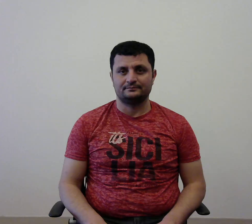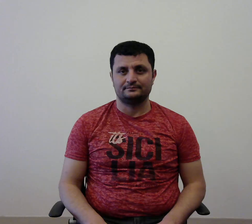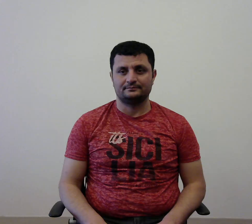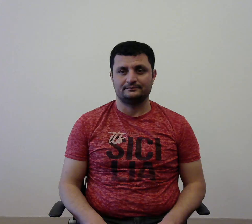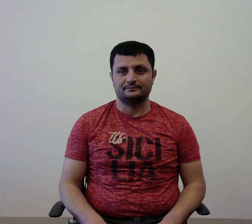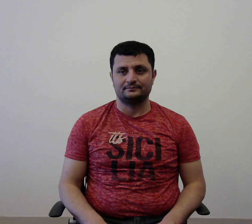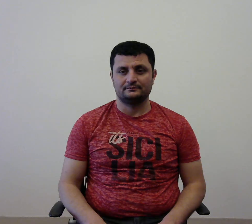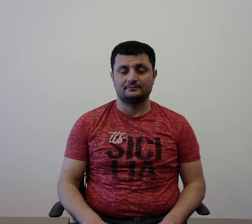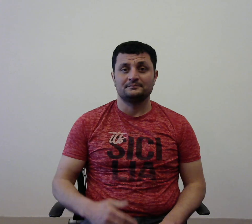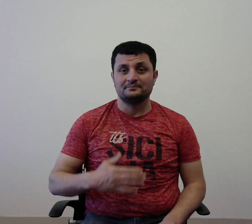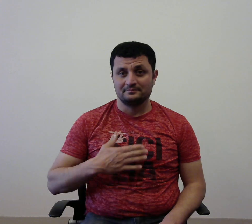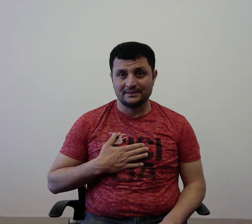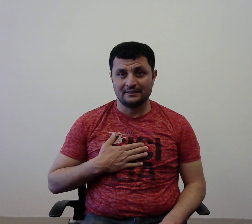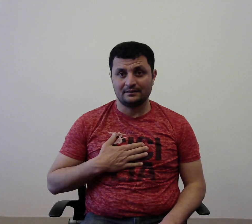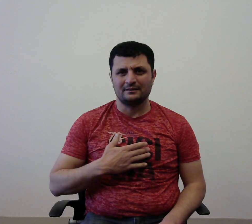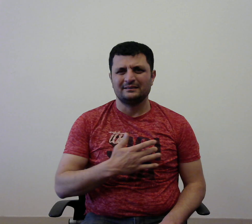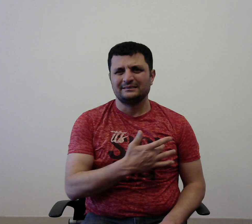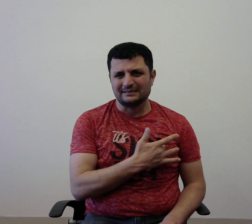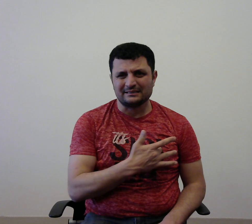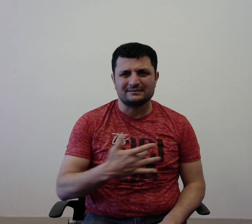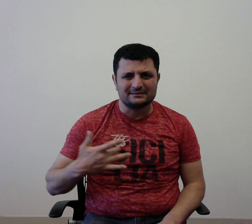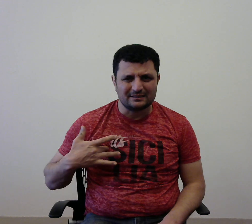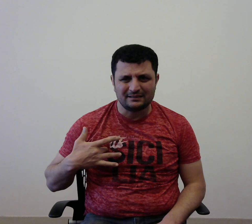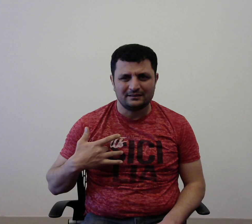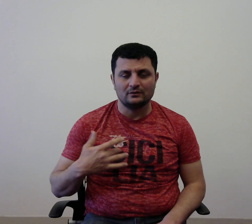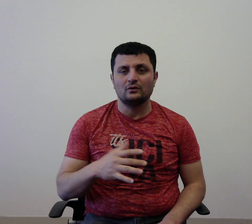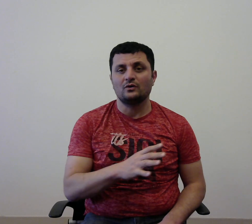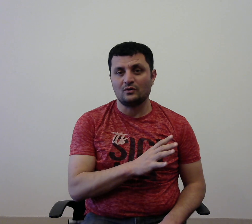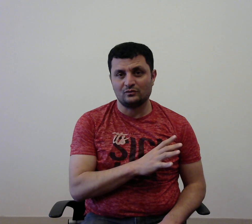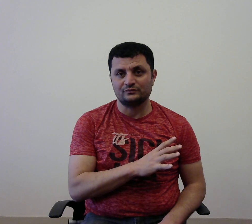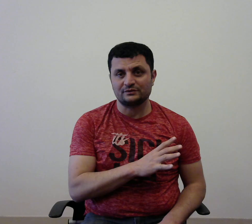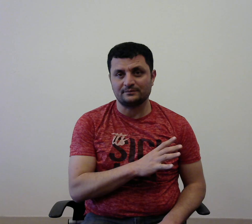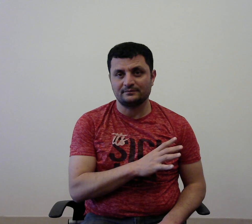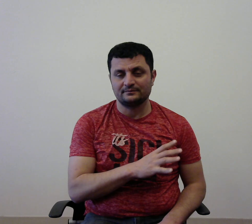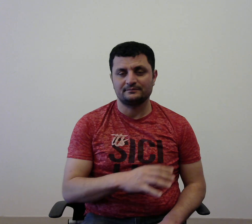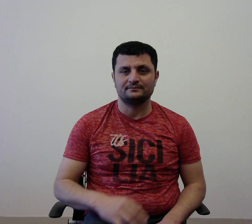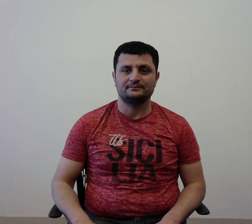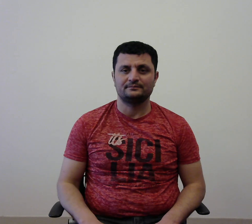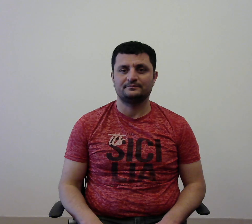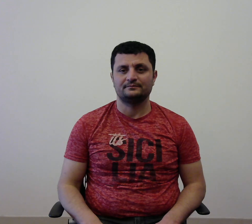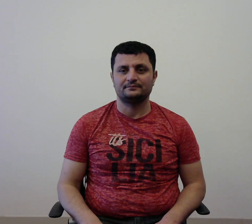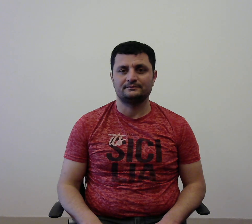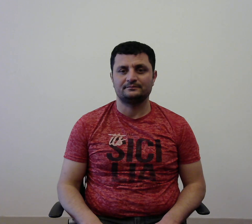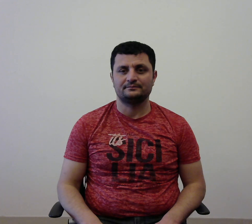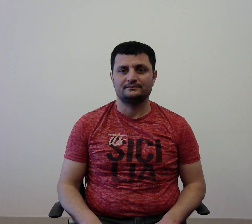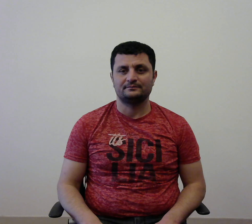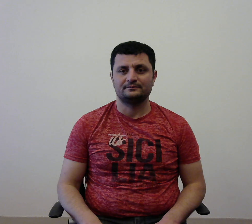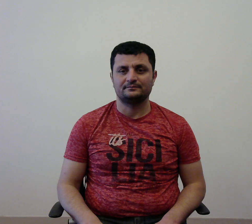Mən sətəlcəm olmuşam